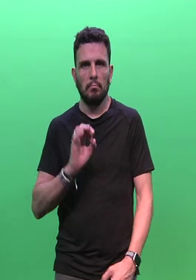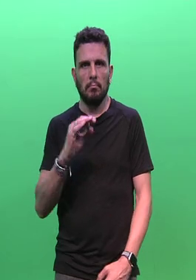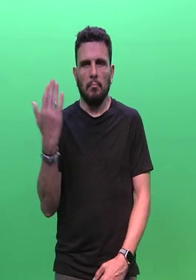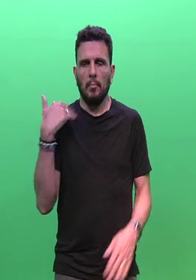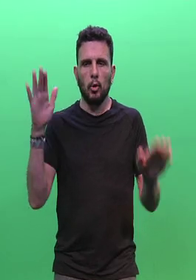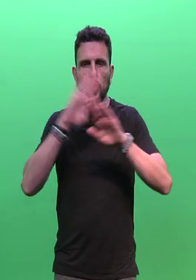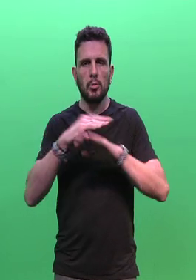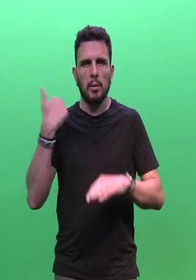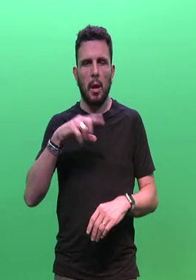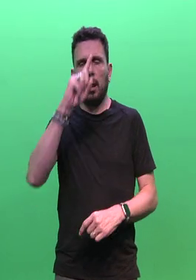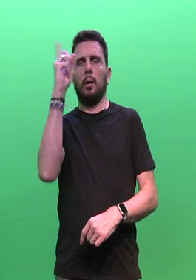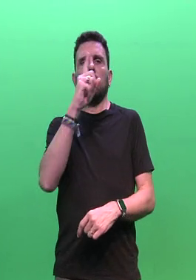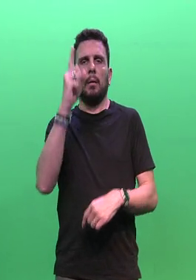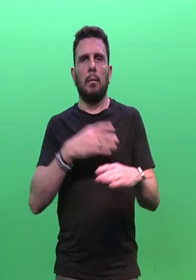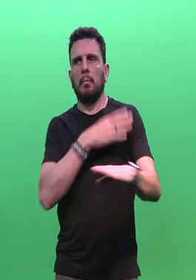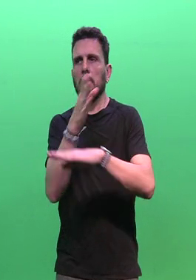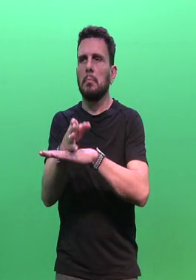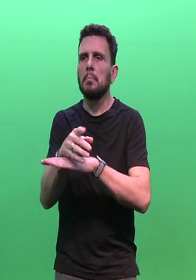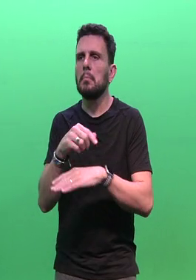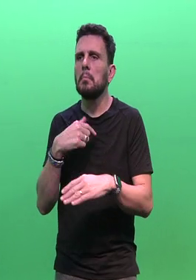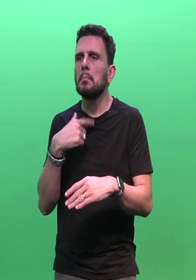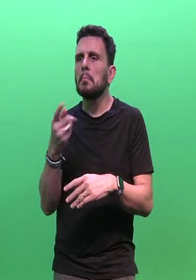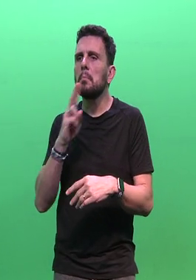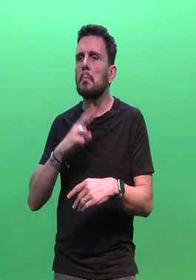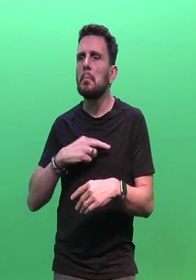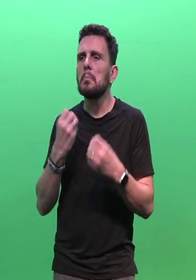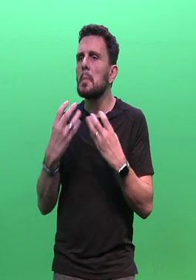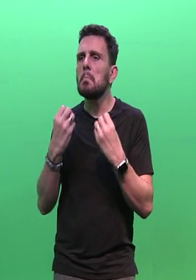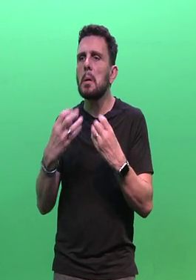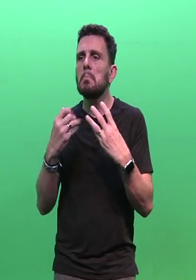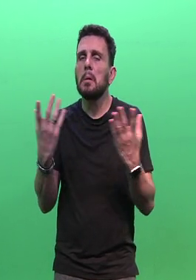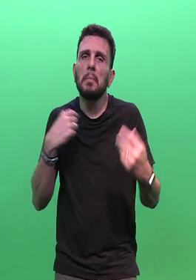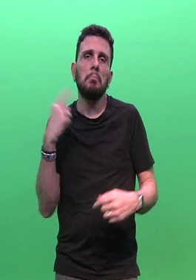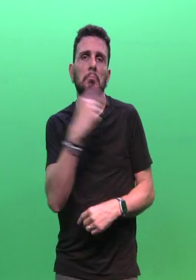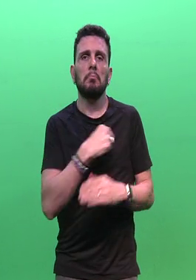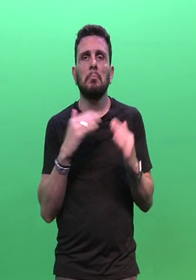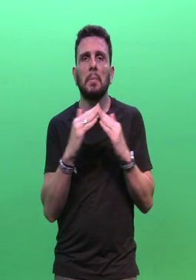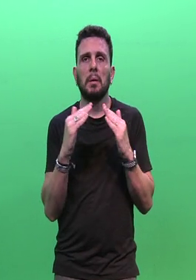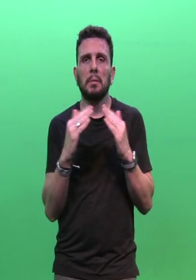Sí, ahir a la nit em vaig marejar, hi vaig anar i em van dir que estava tot bé, així que vaig marxar a casa.